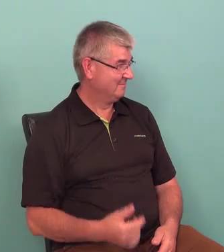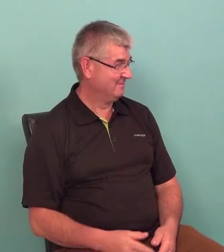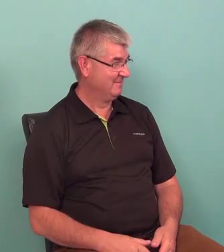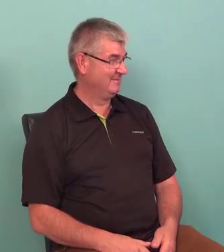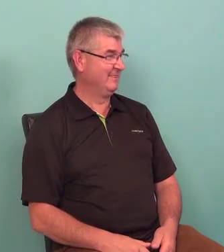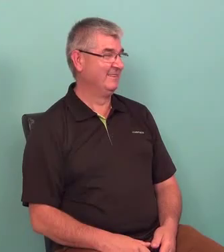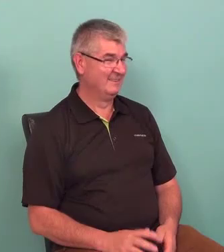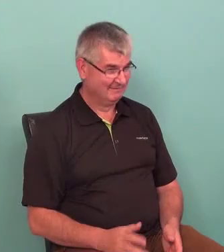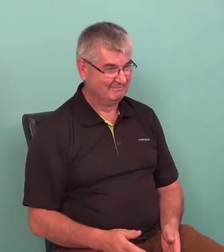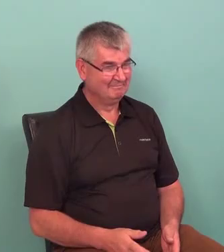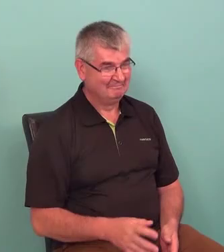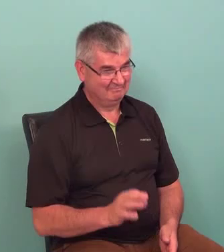Już.